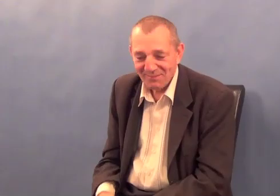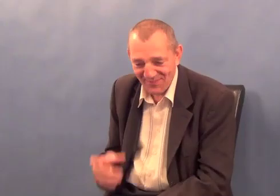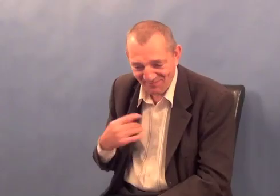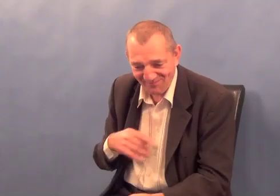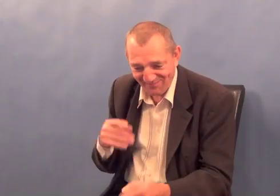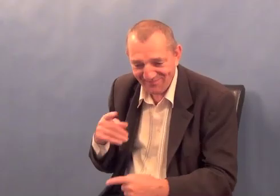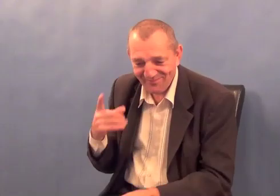Aha.